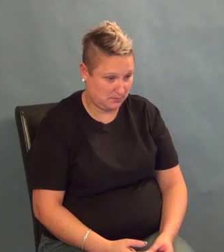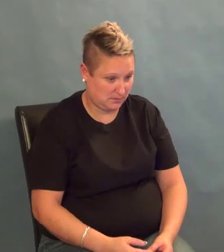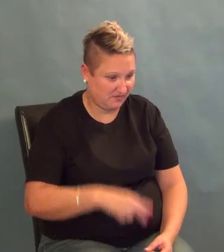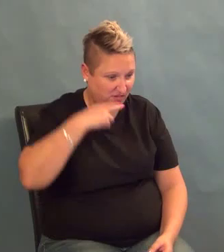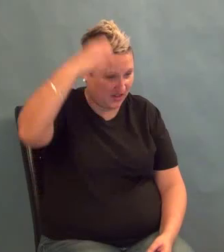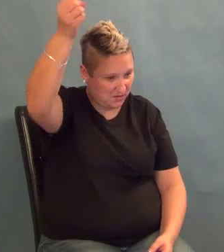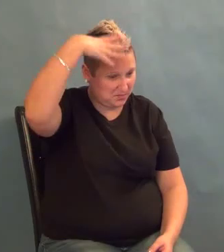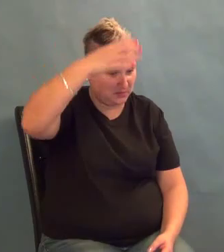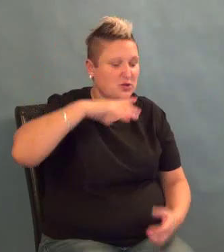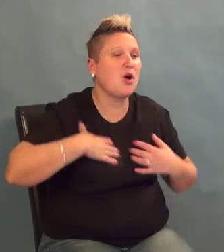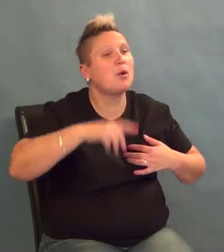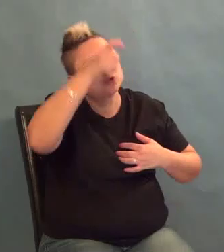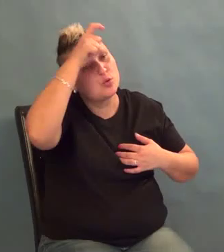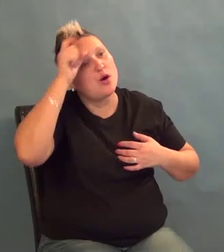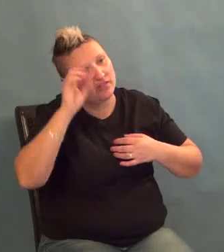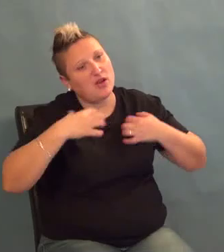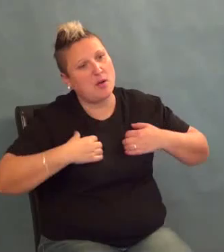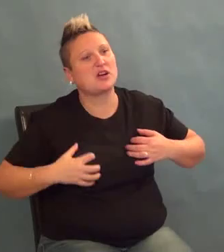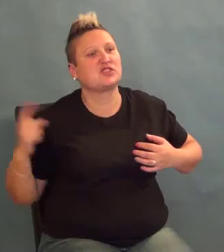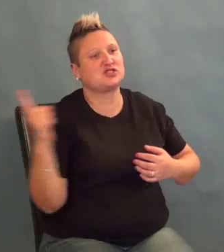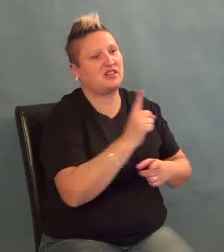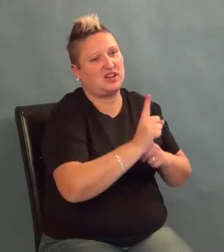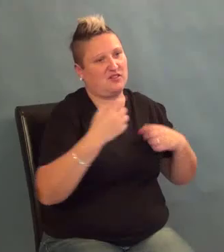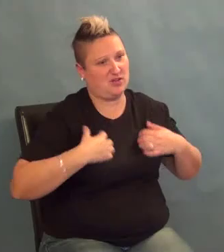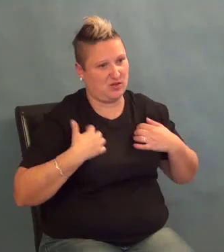Pod prysznicem to człowiek może się kąpać, ale ten prysznic nie jest dla zwierząt.